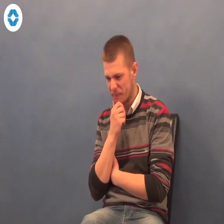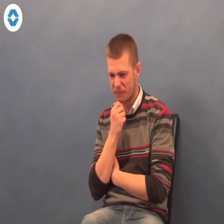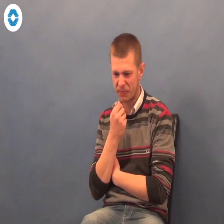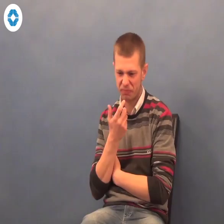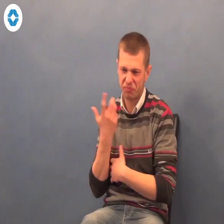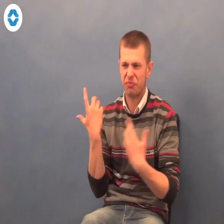I nic.